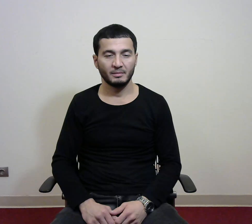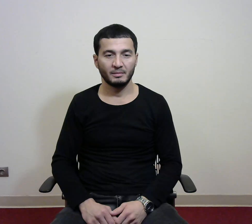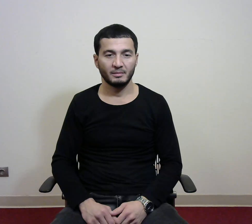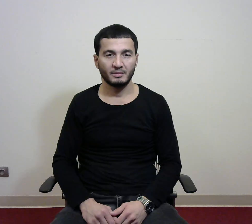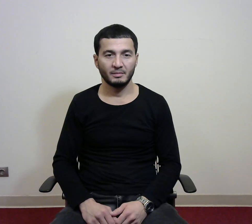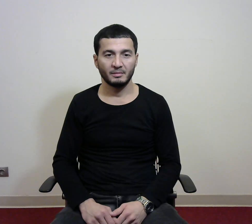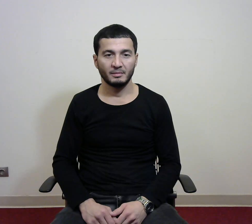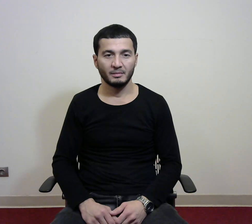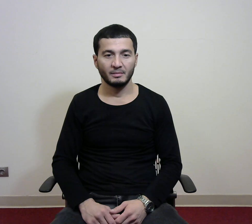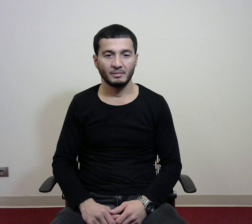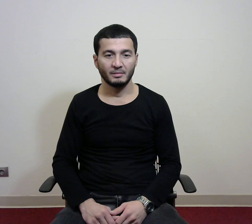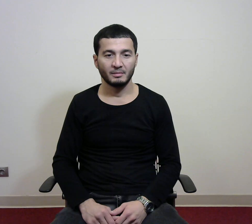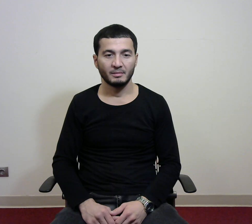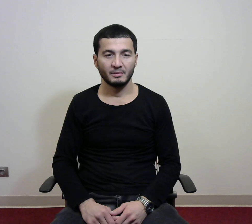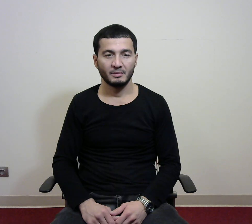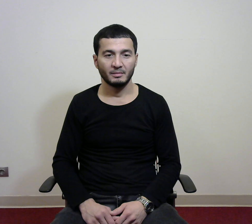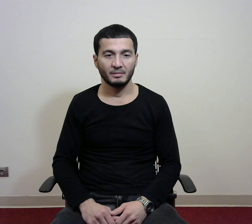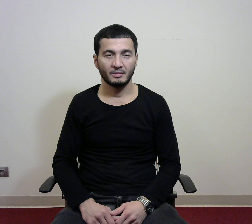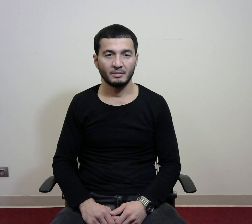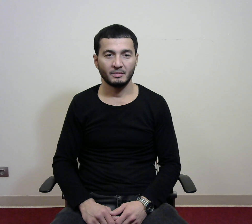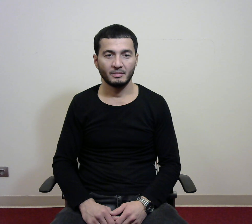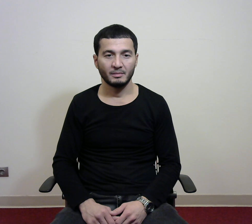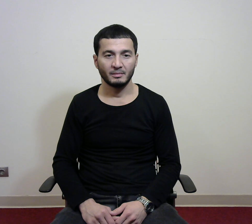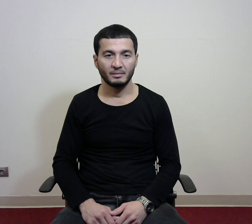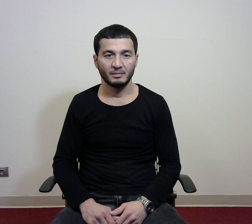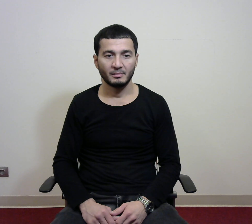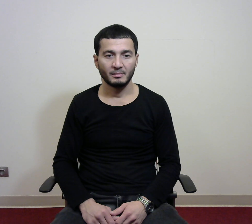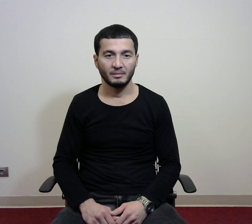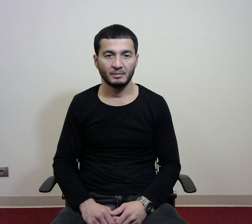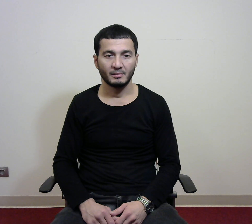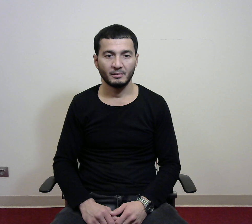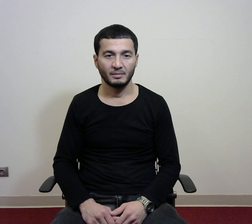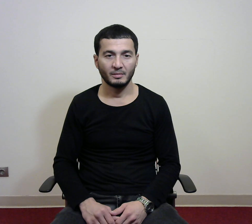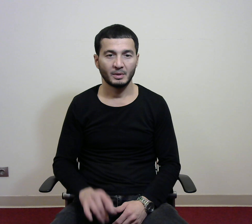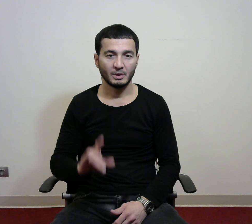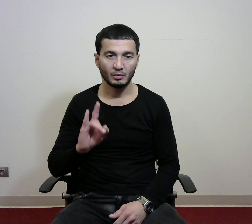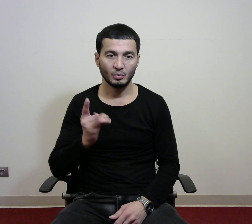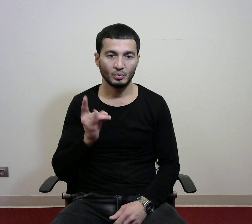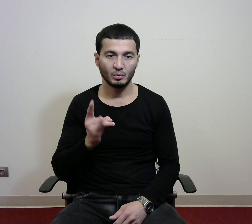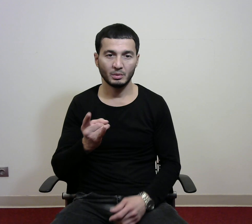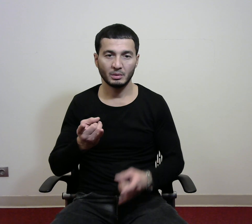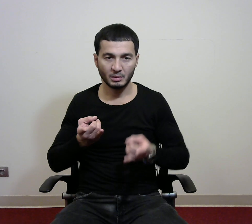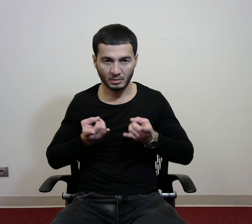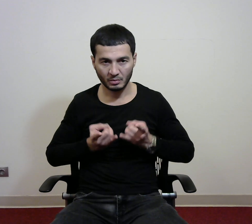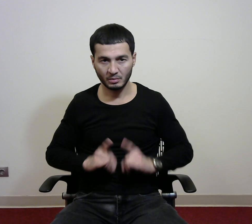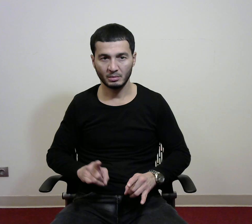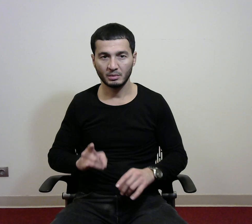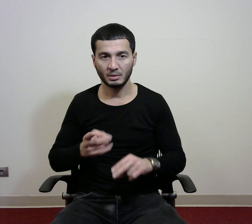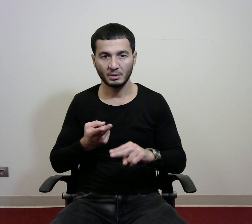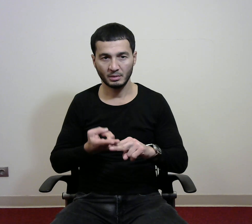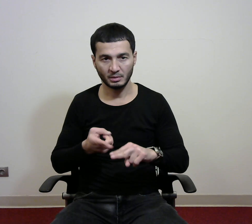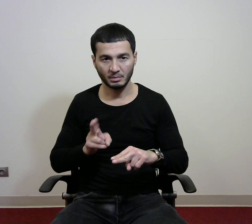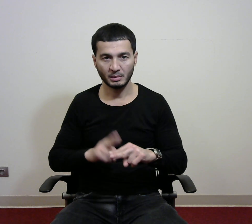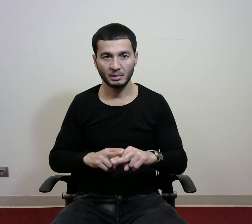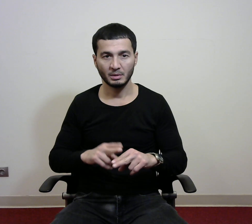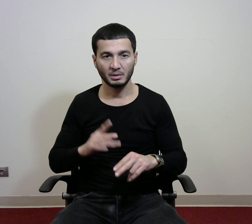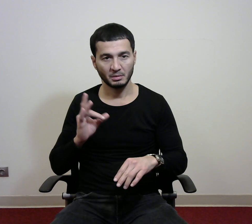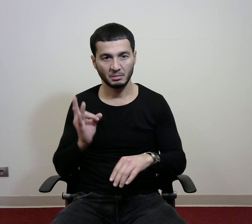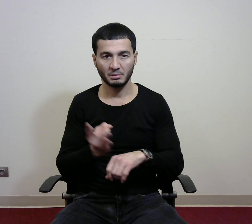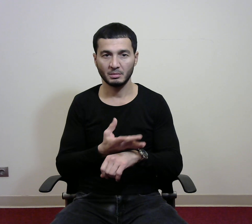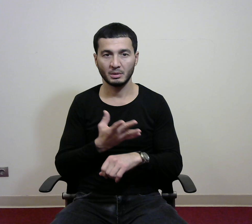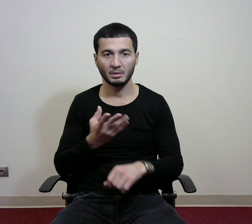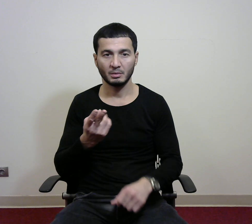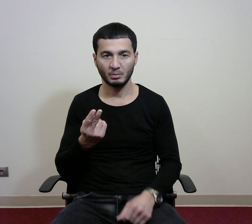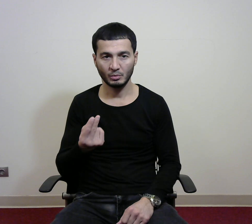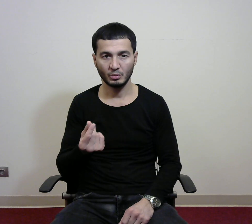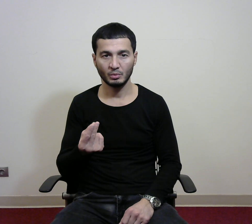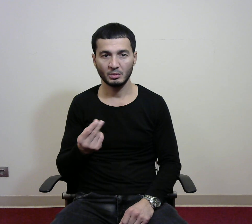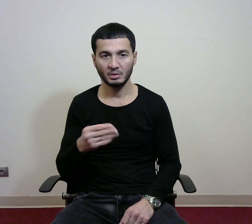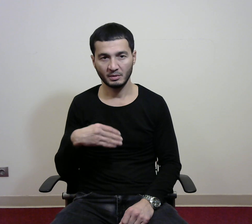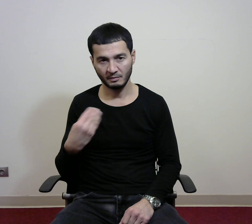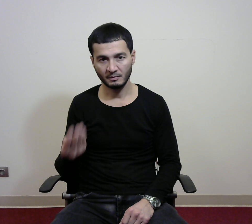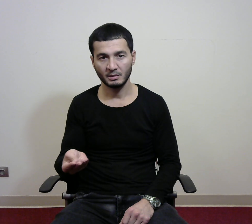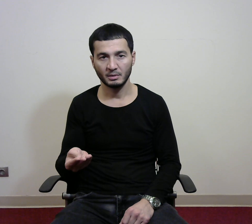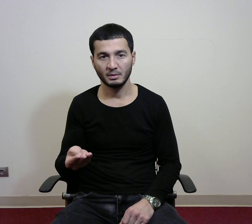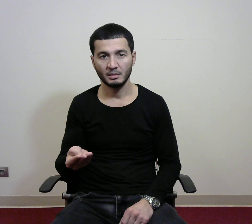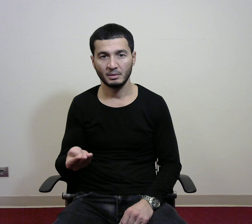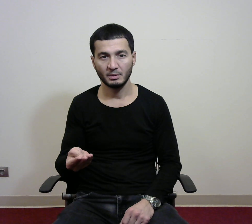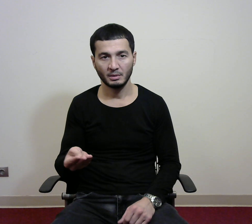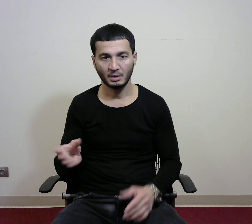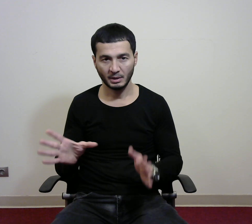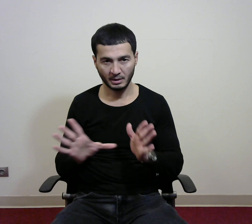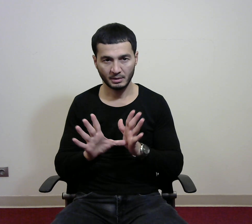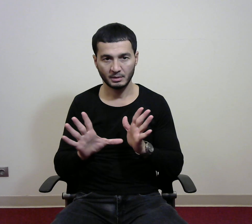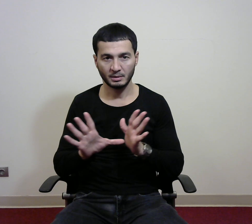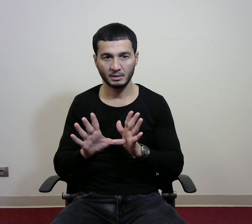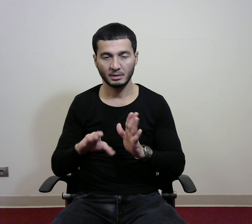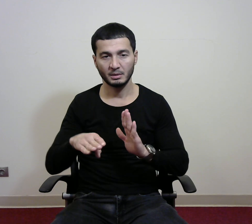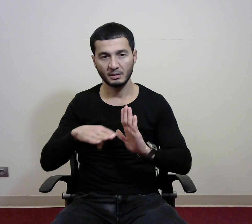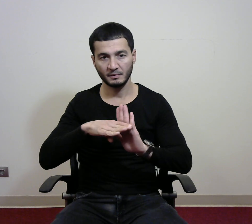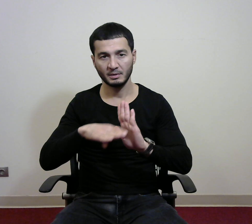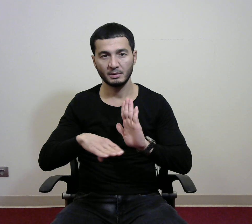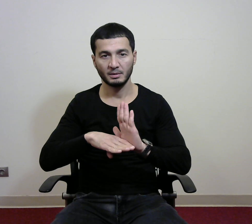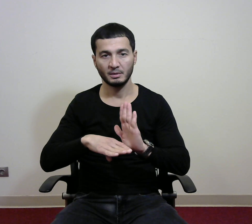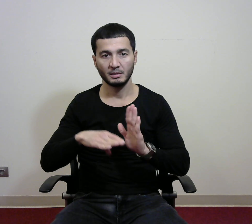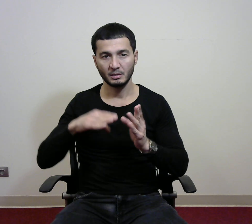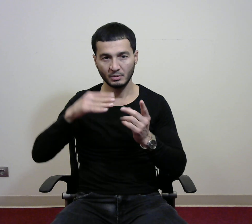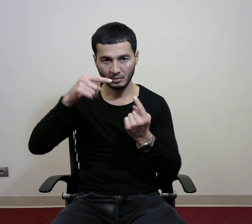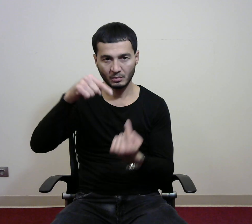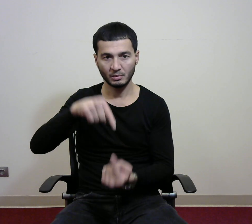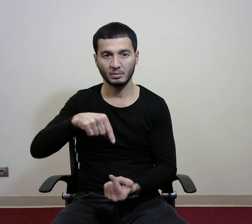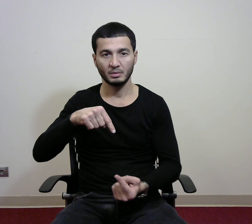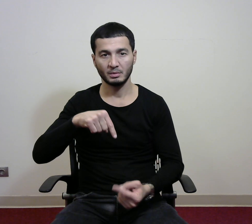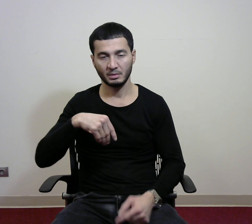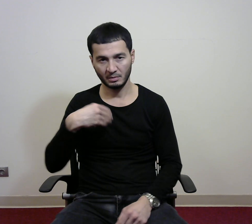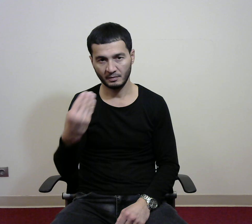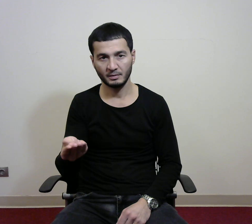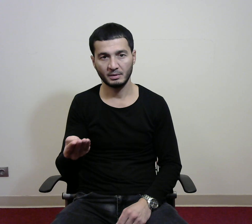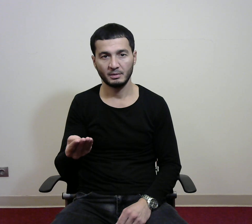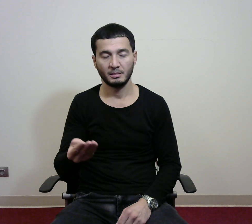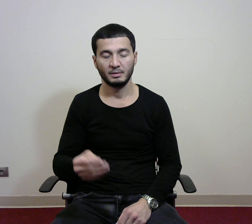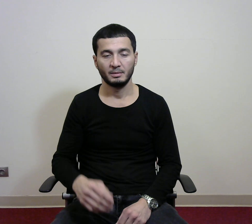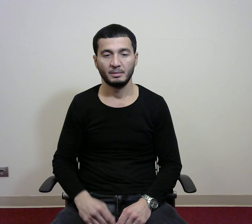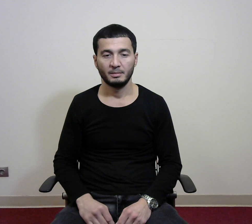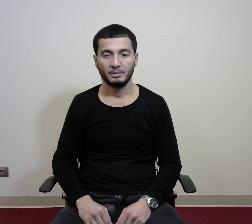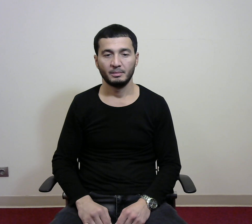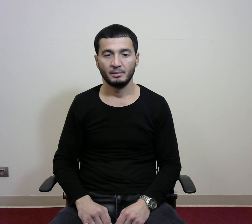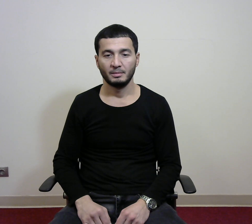Uşağın doğulmasına görə birdəfəlik məbləğin verilməsi elektron qaydaya uyğun verilir